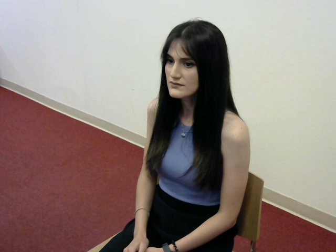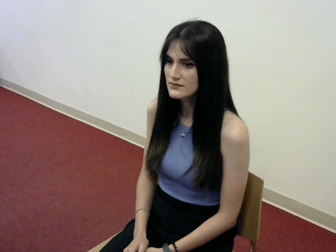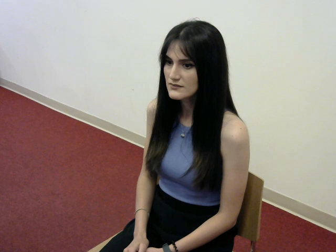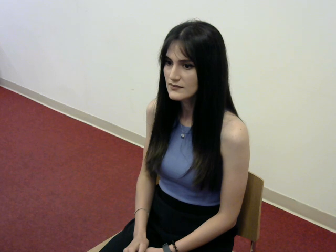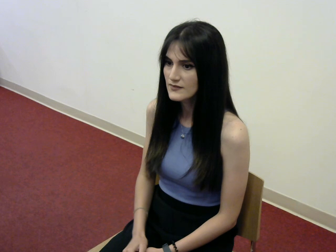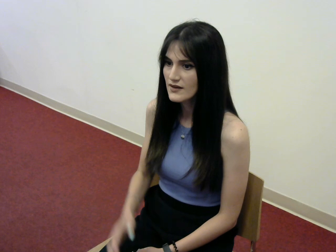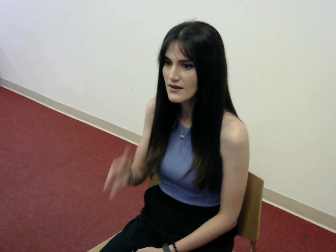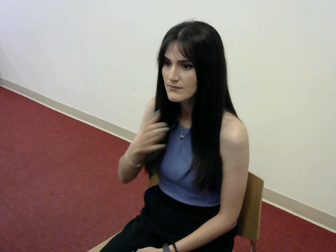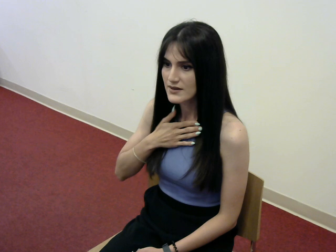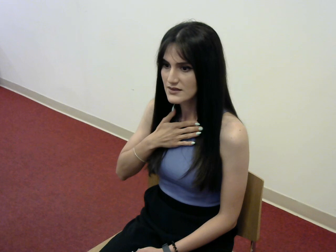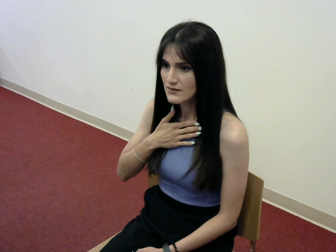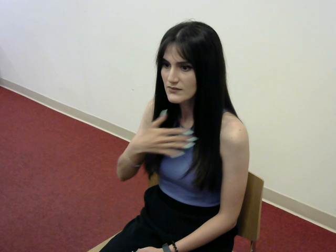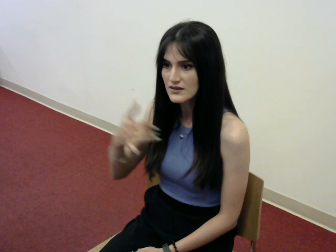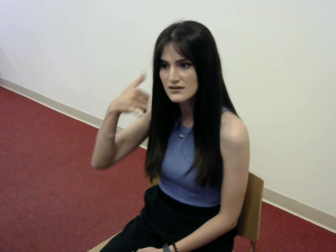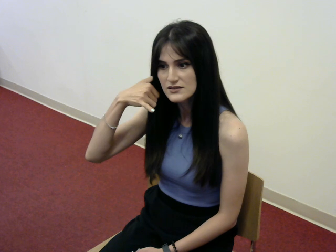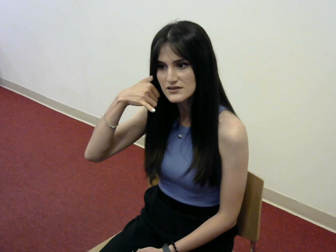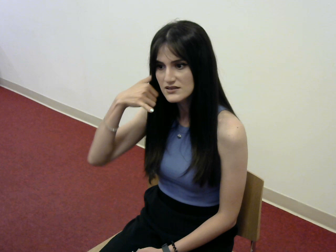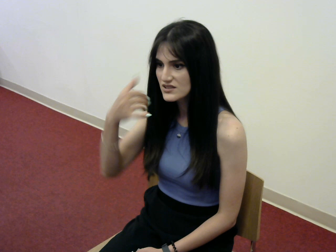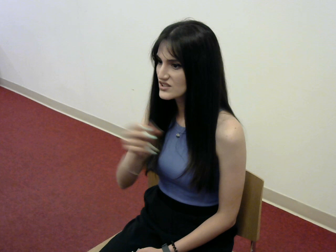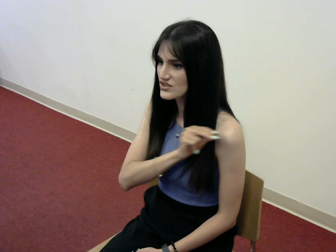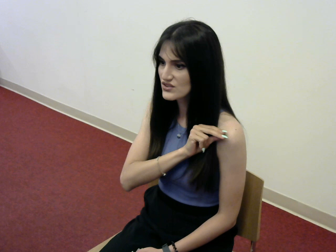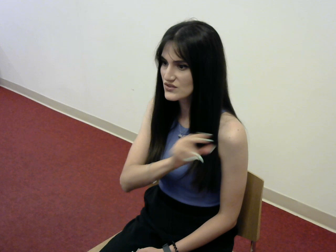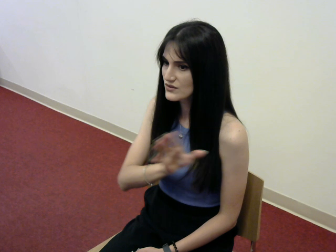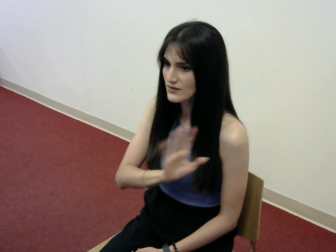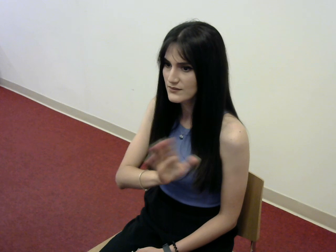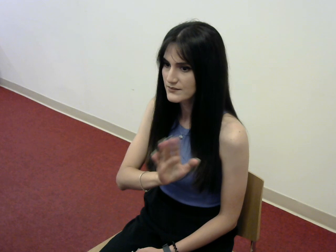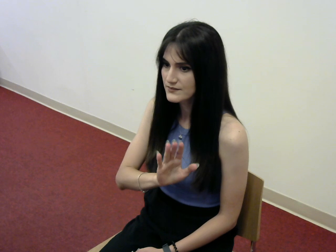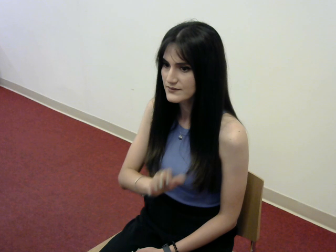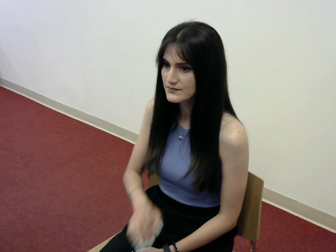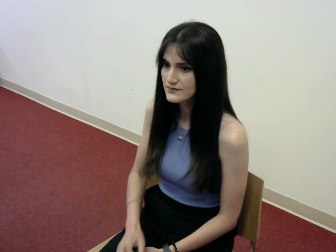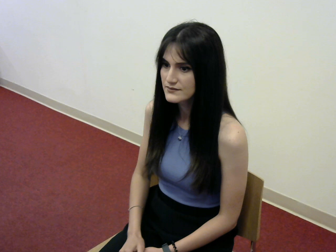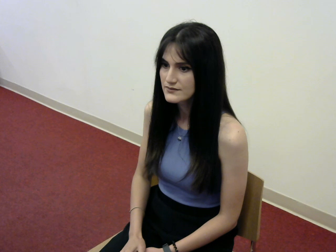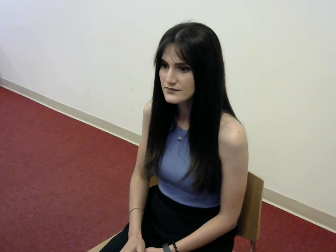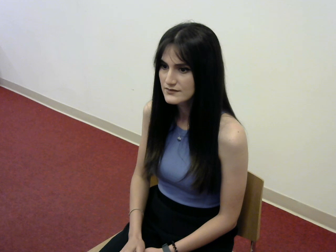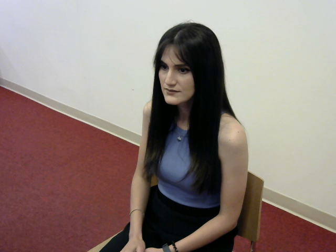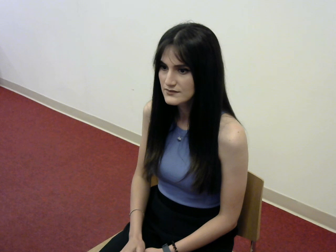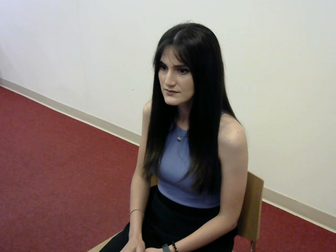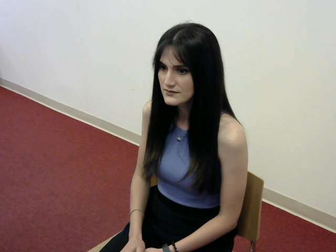Mənim telefonum özümdə deyil